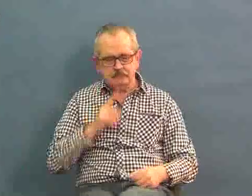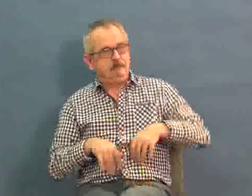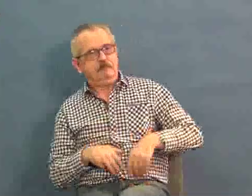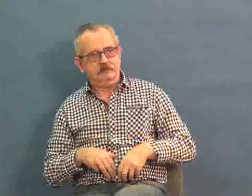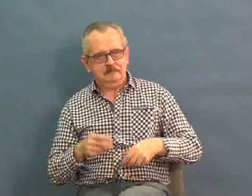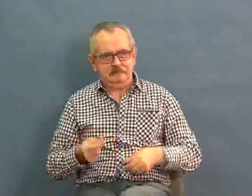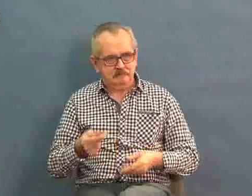Oddaje resztę z dwóch monet.